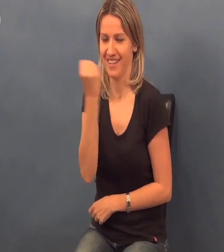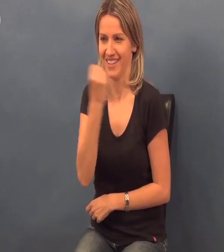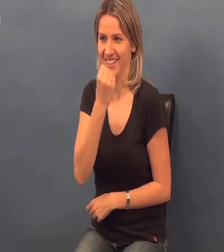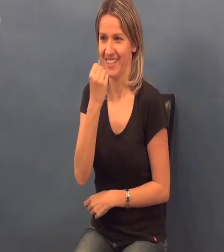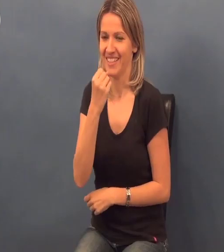Dobra.